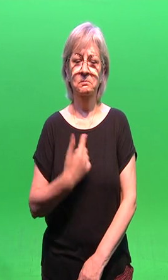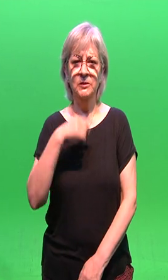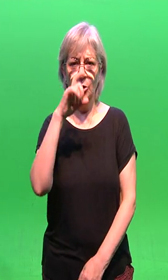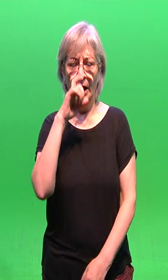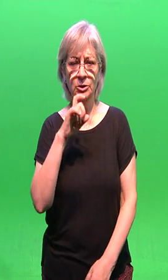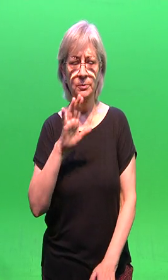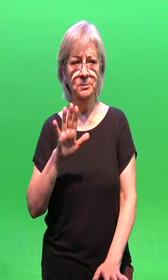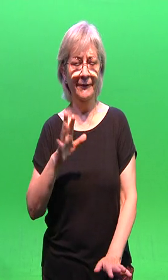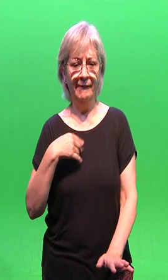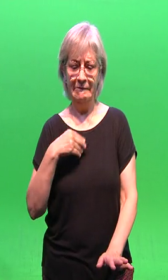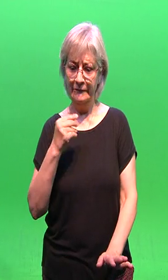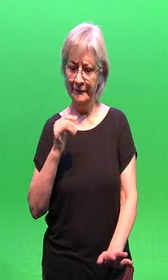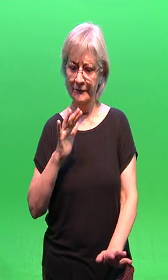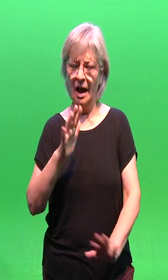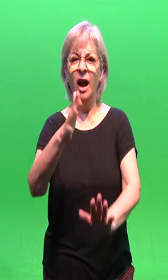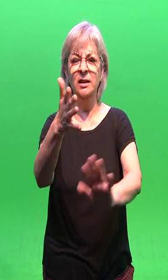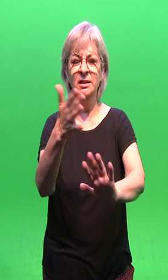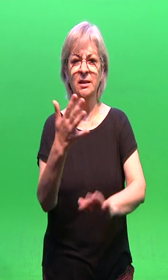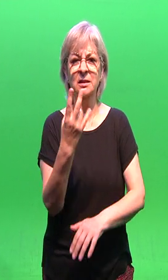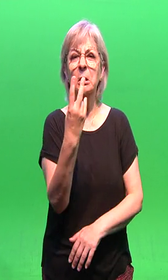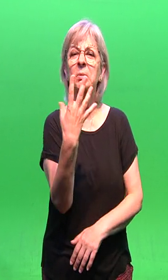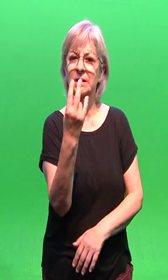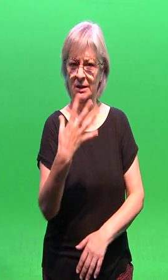La meva edat? Espera que me n'he oblidat. Ah, sí, vint-i-cinc!